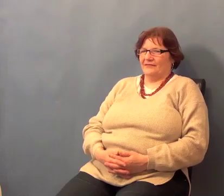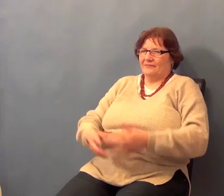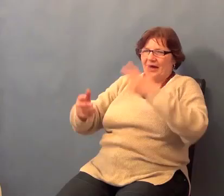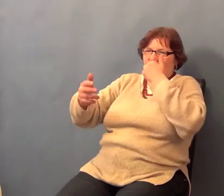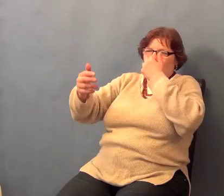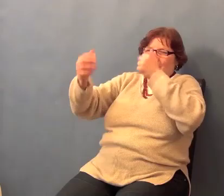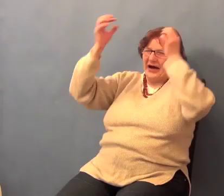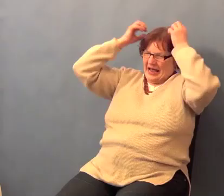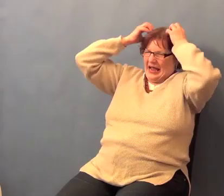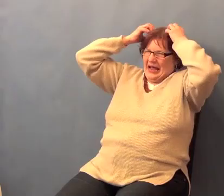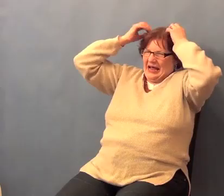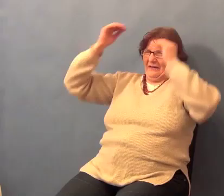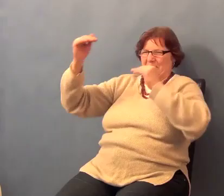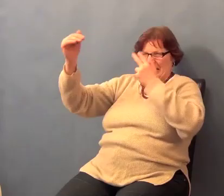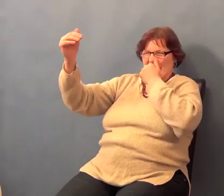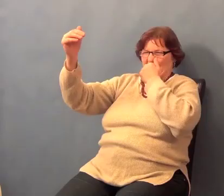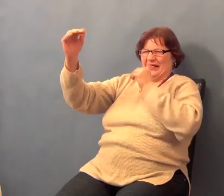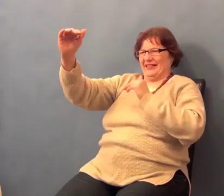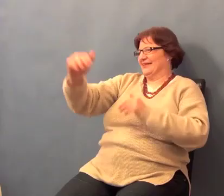Smarkacz, niewielkiego wzrostu.